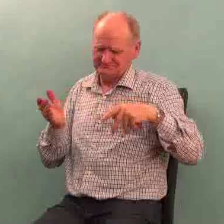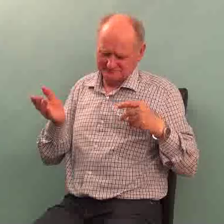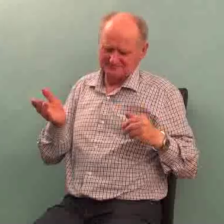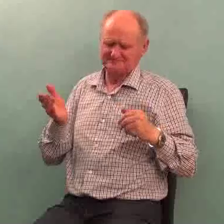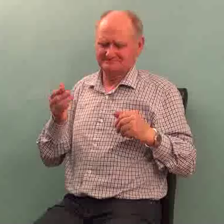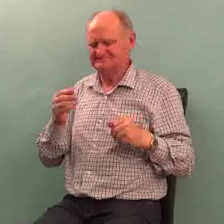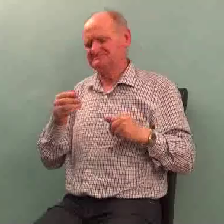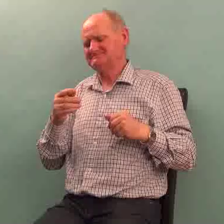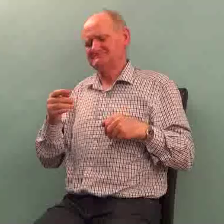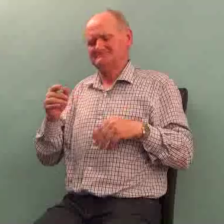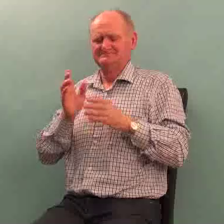Pozostali migają.